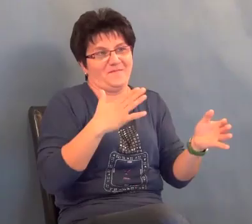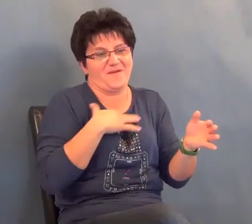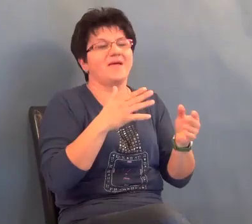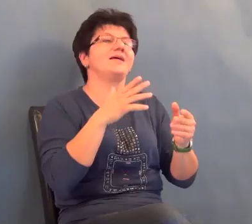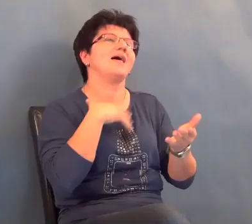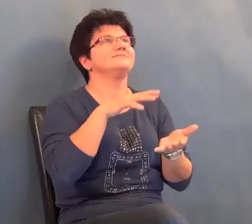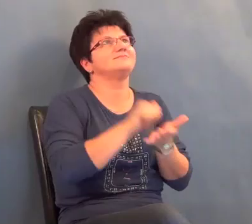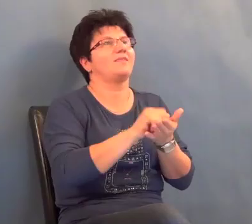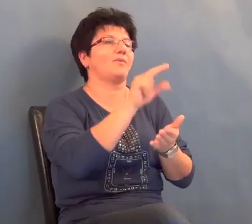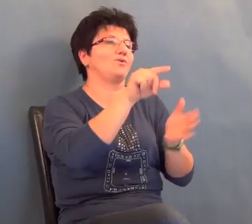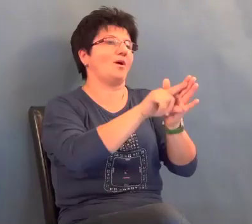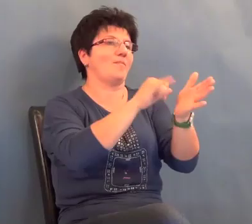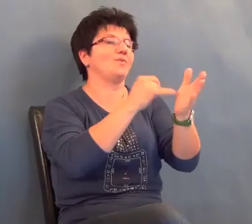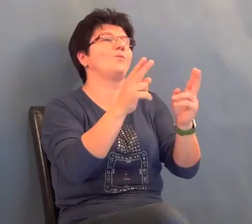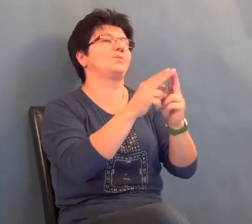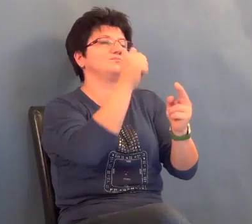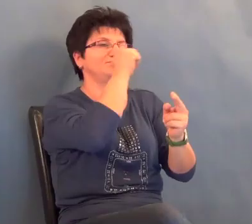Jestem zajęta od poniedziałku do piątku, więc nie możemy się umówić.